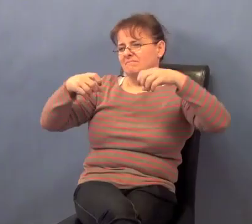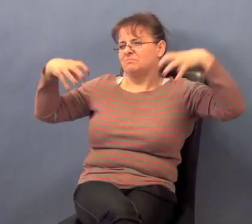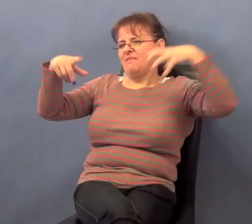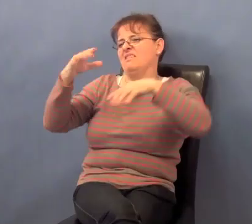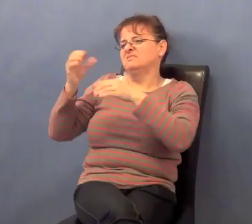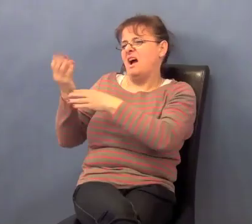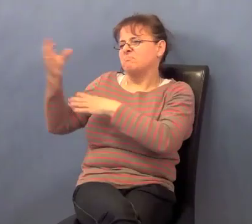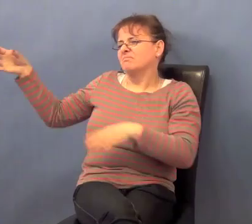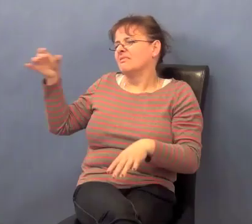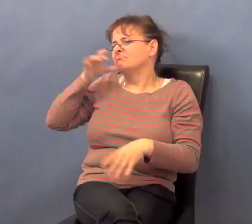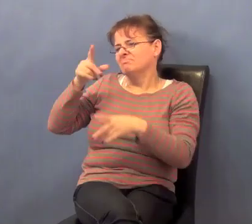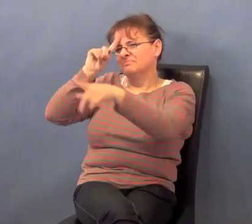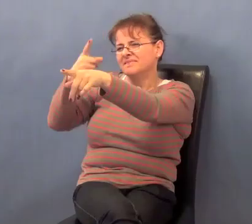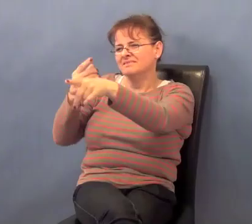Dużo piany, z szampanem w ręku.